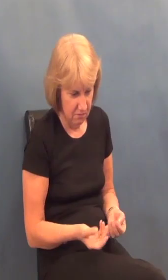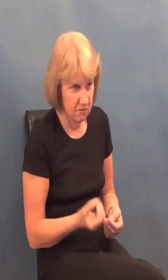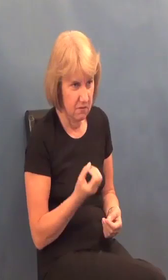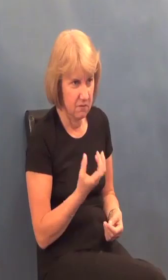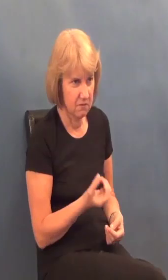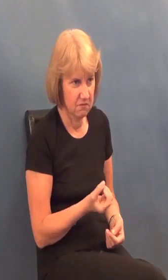Pociąg.